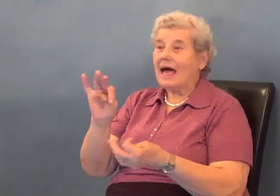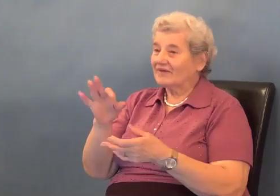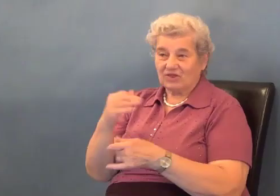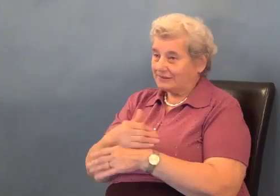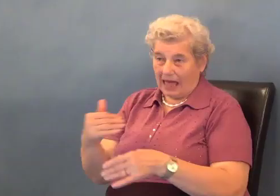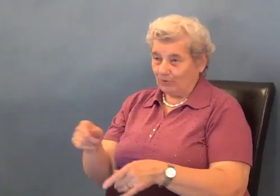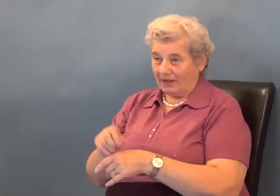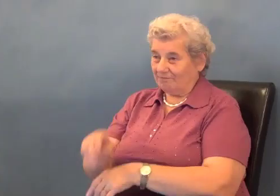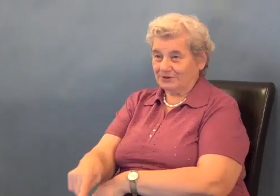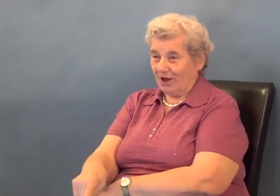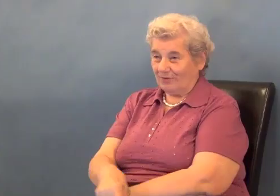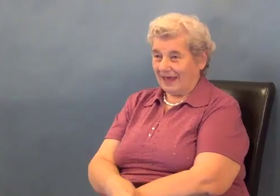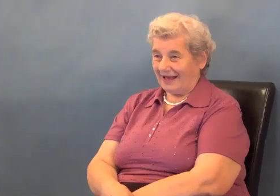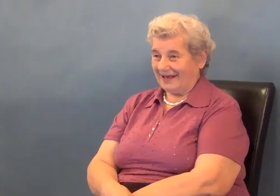Nawet do teatru nie wpuszczą.